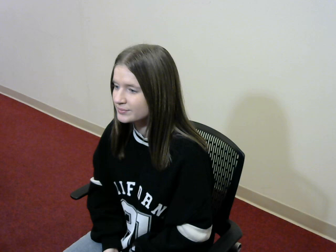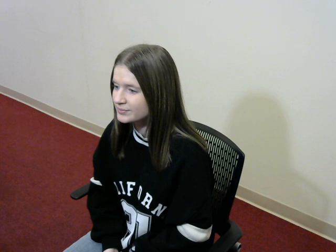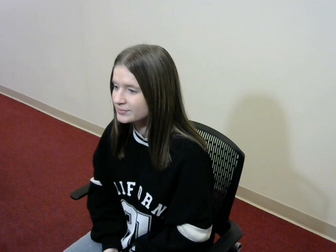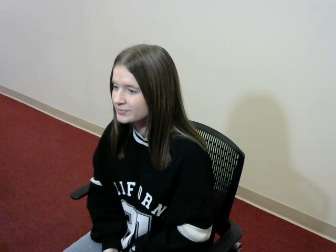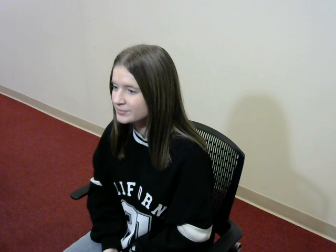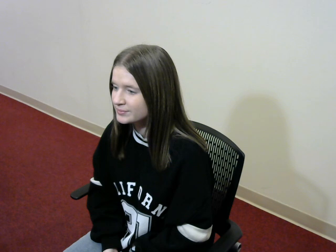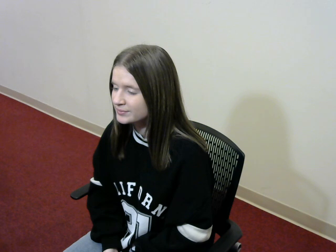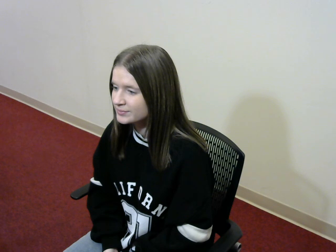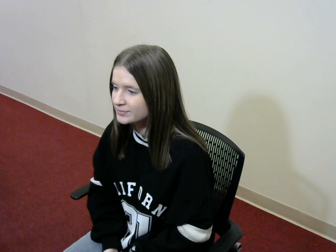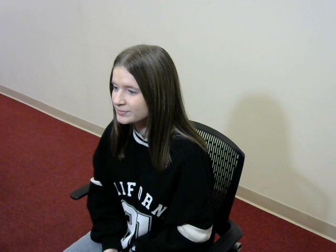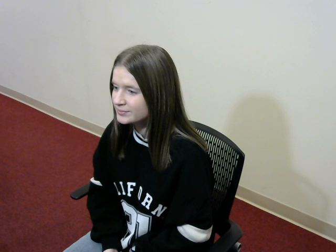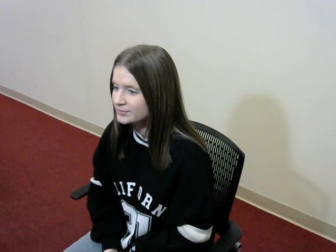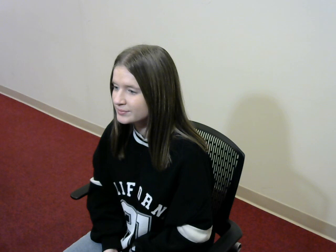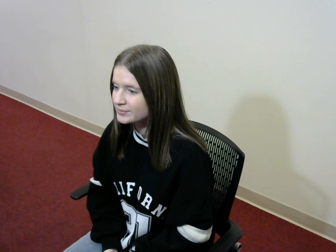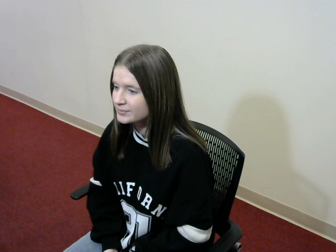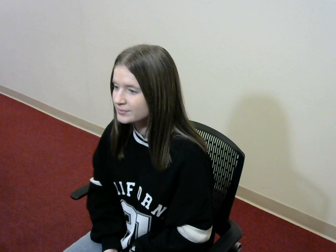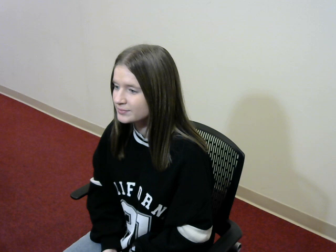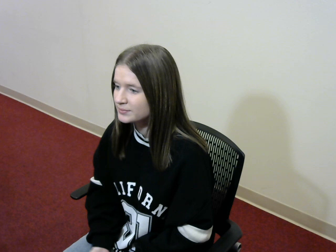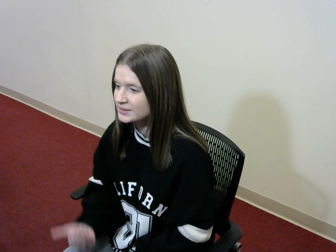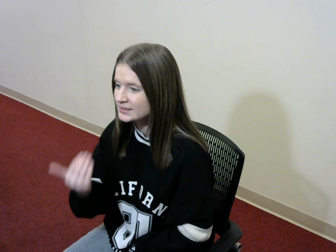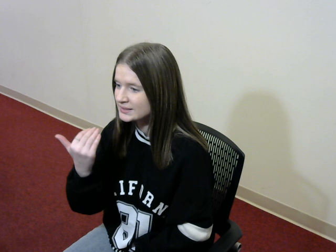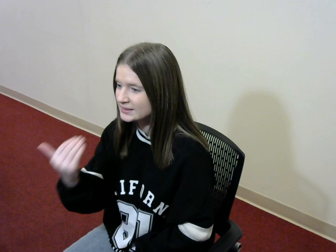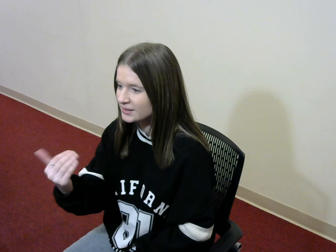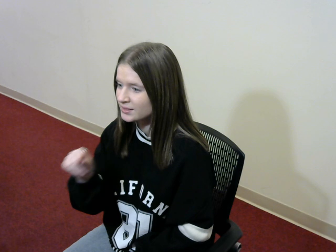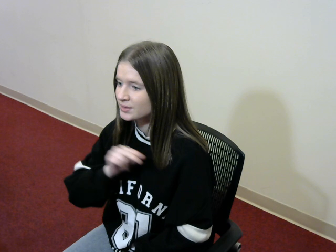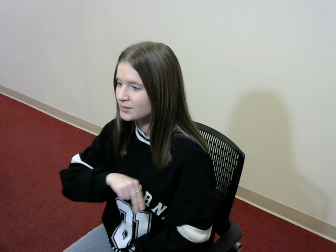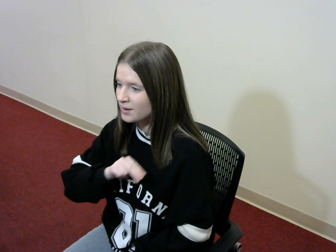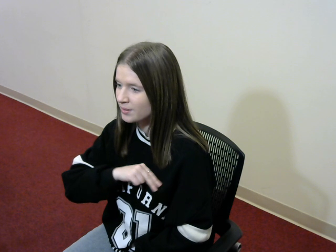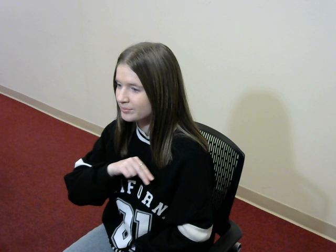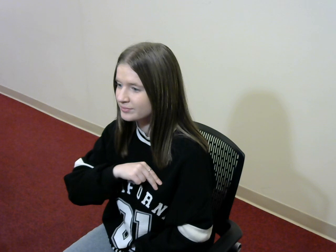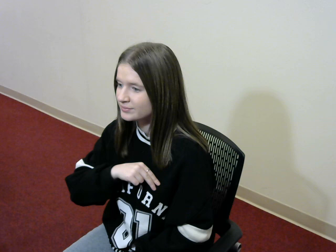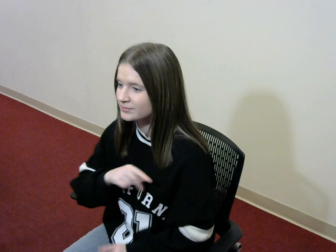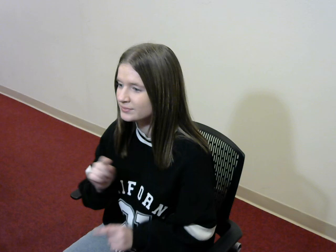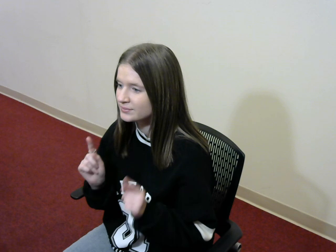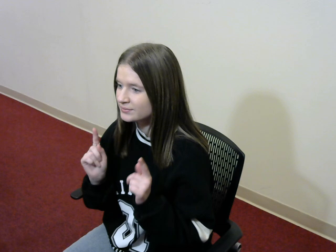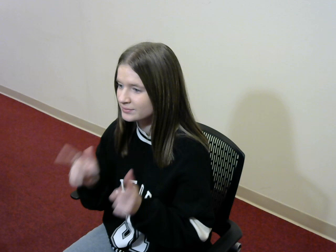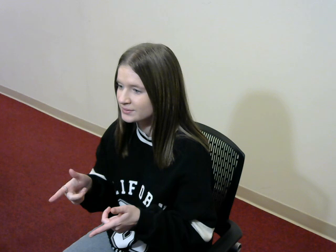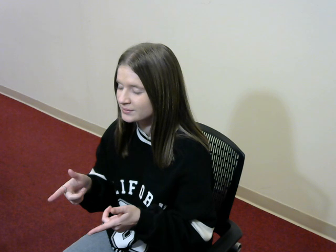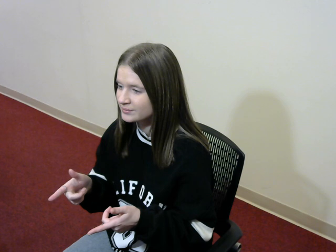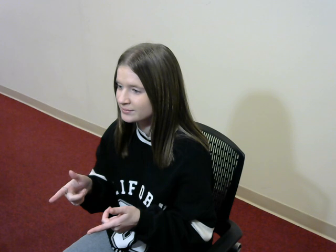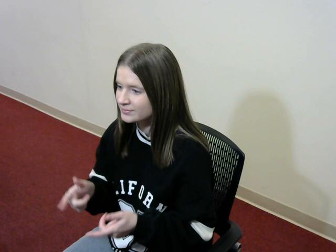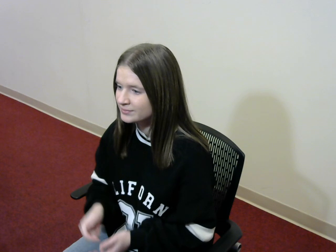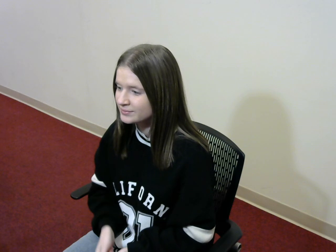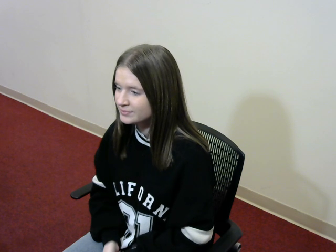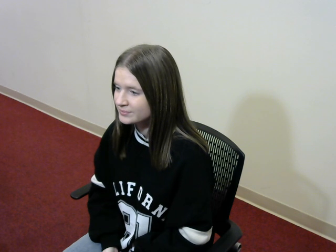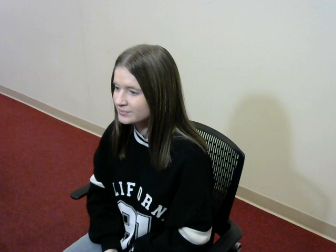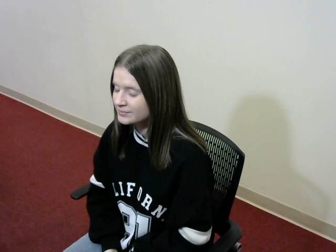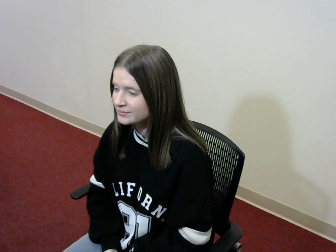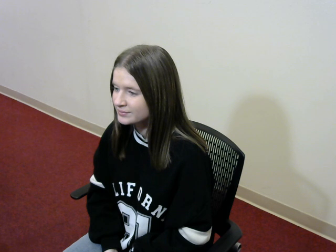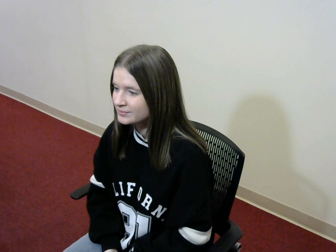Siz işdən razısınız?